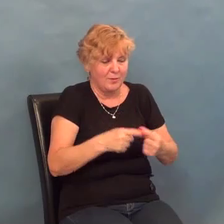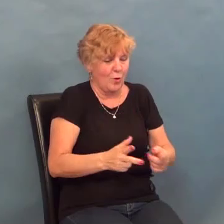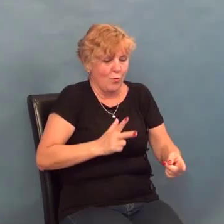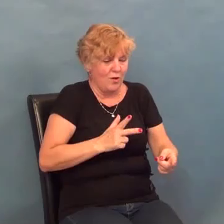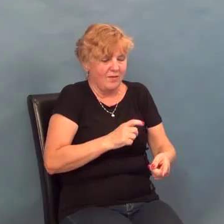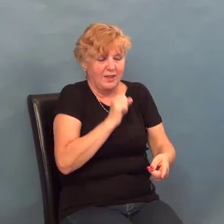Nigdy nie jedzie...